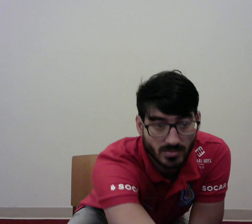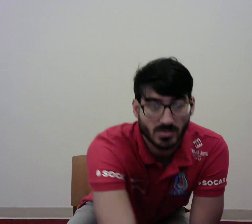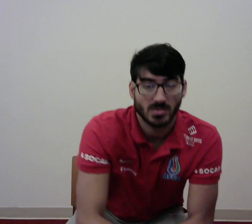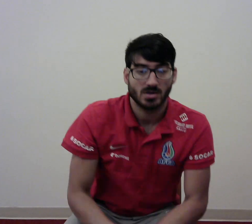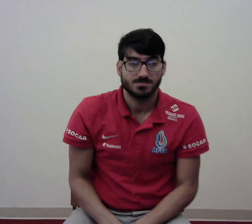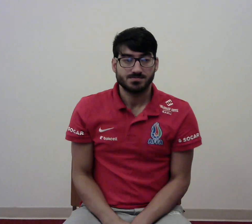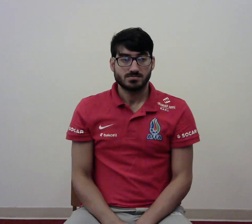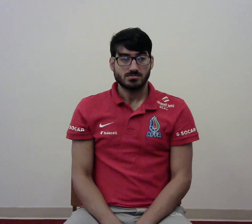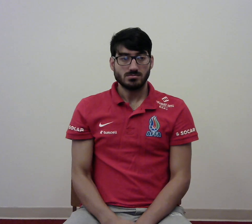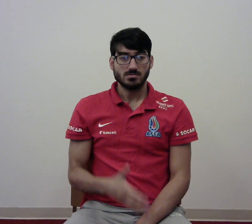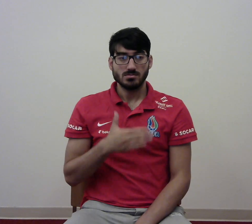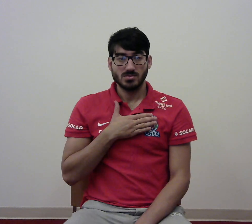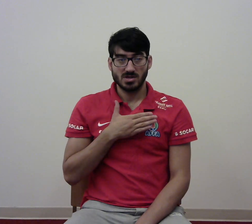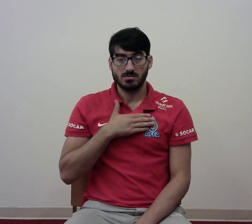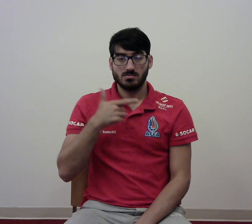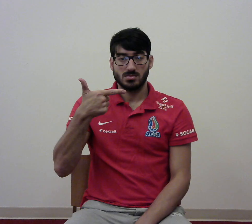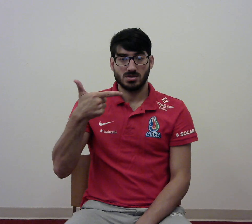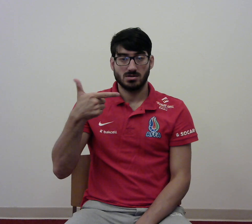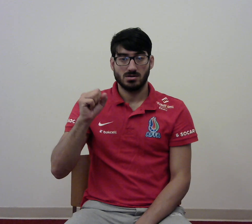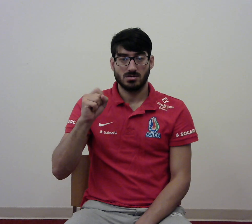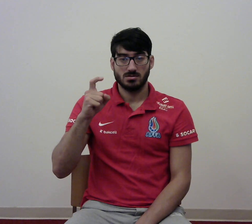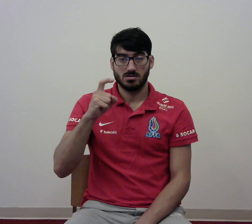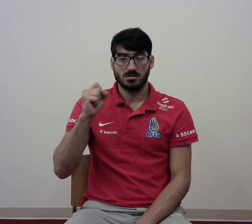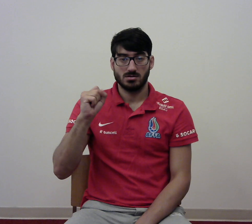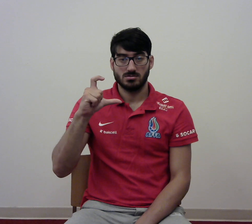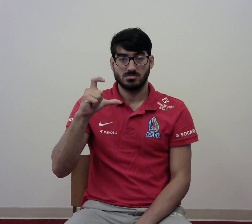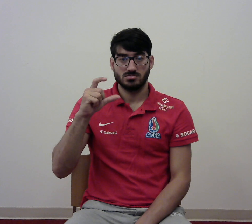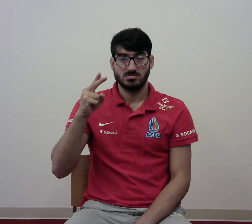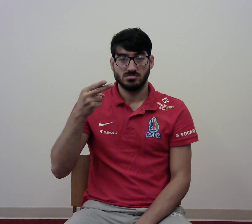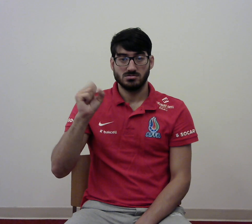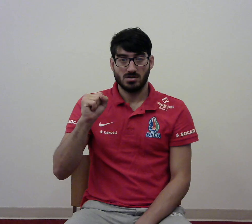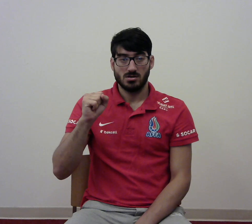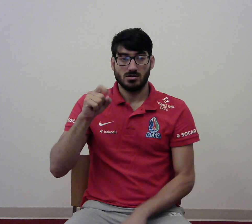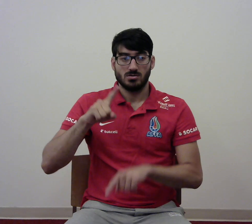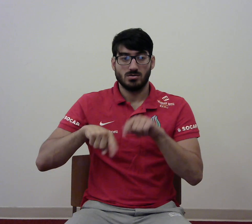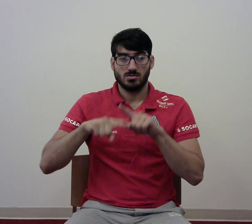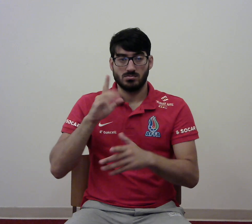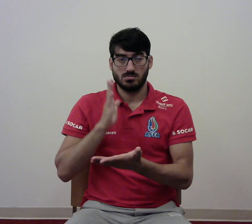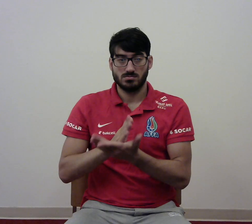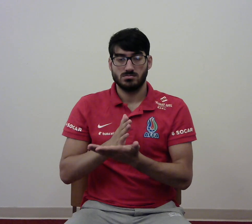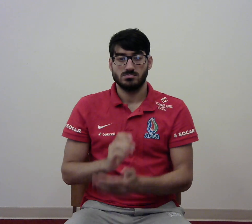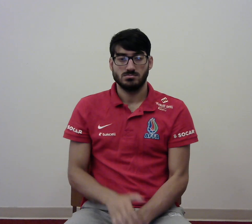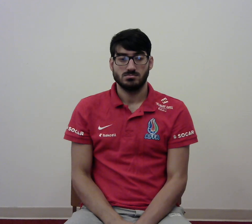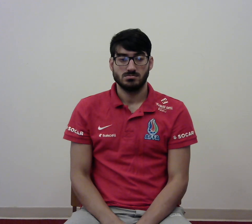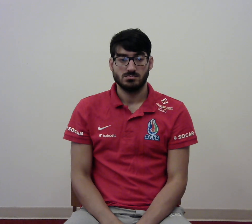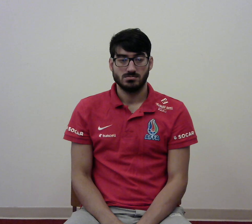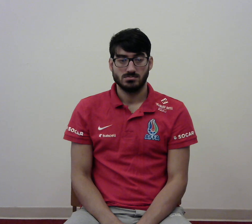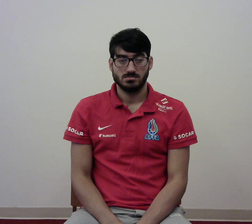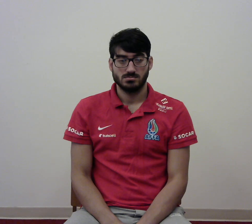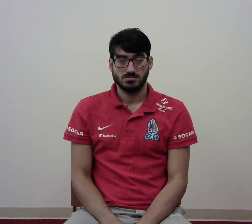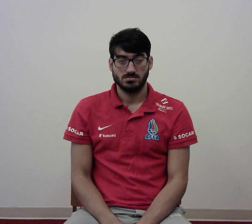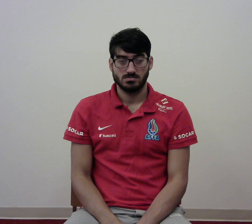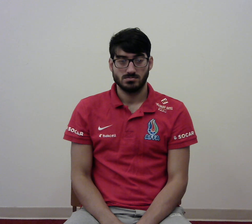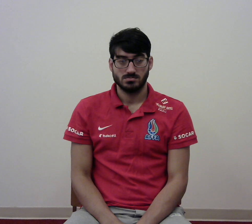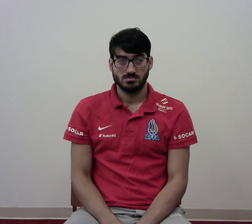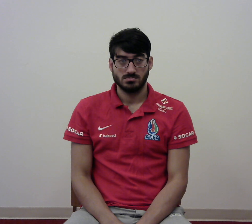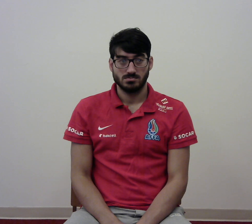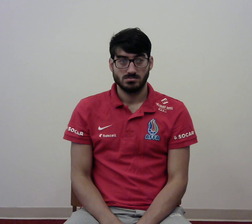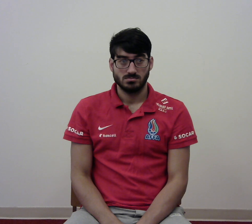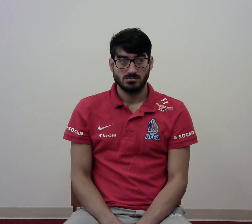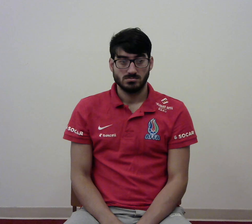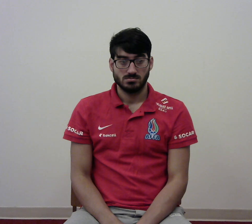Mənim Qazaxda qohumlarım var